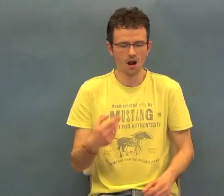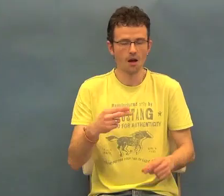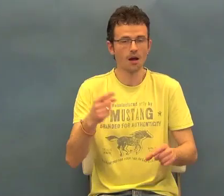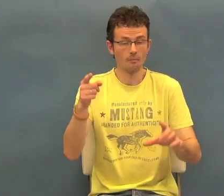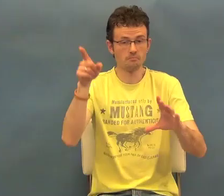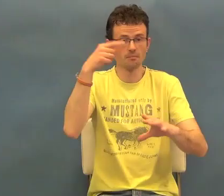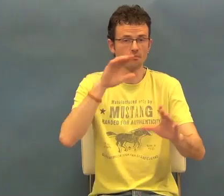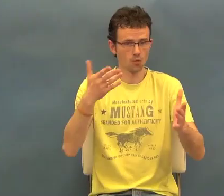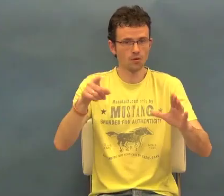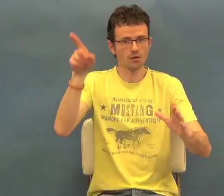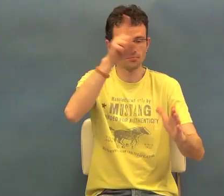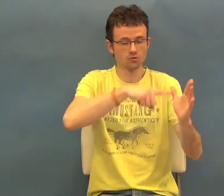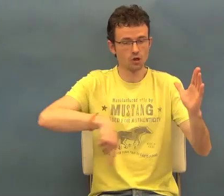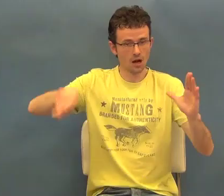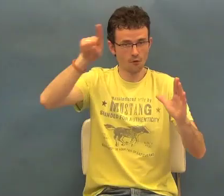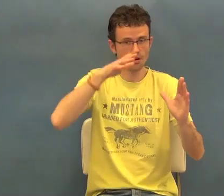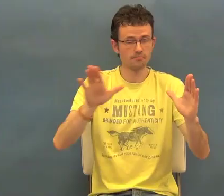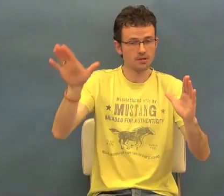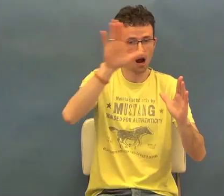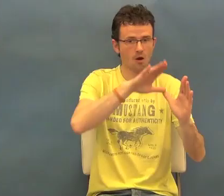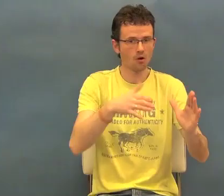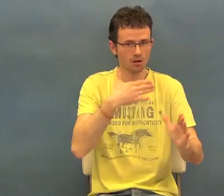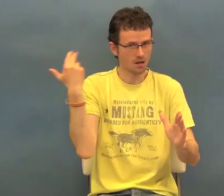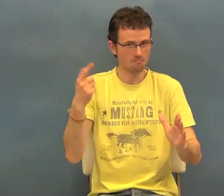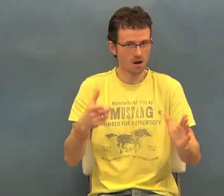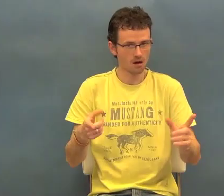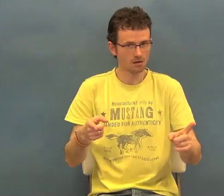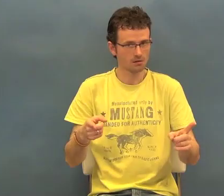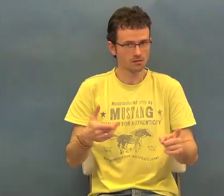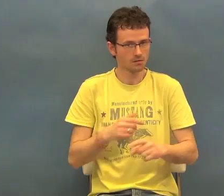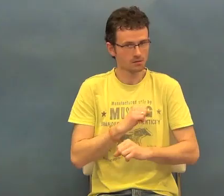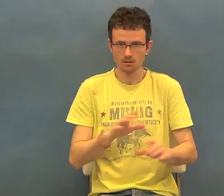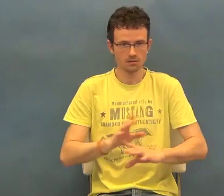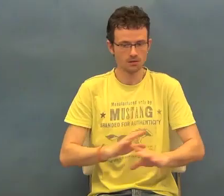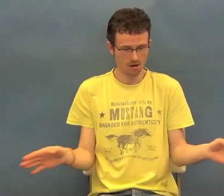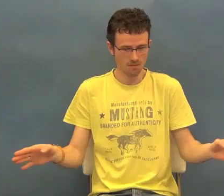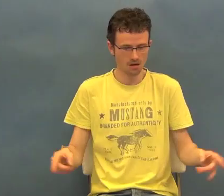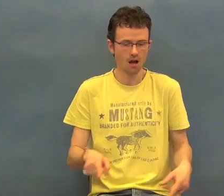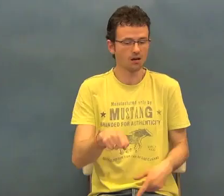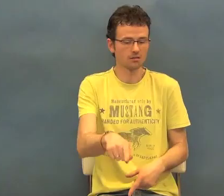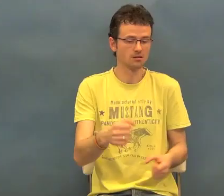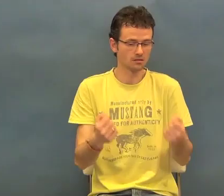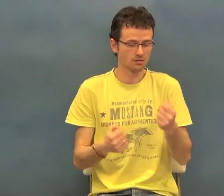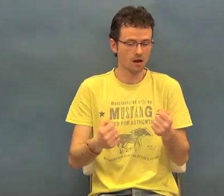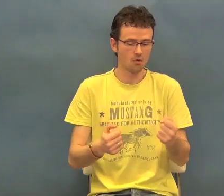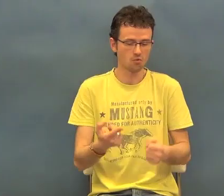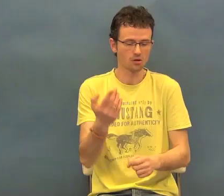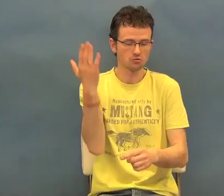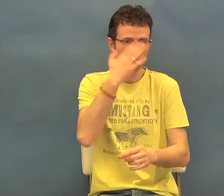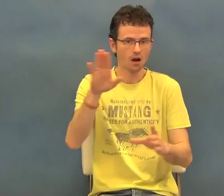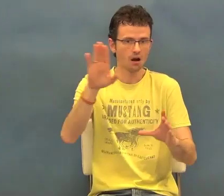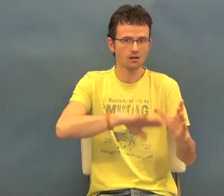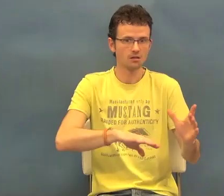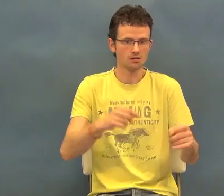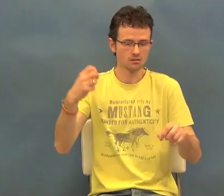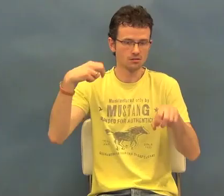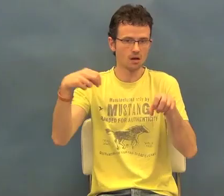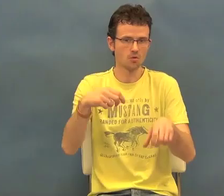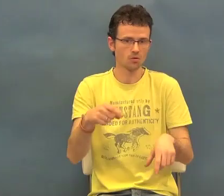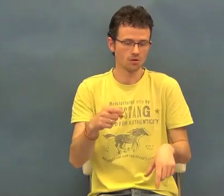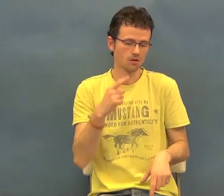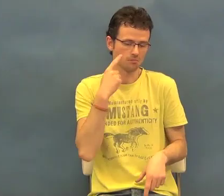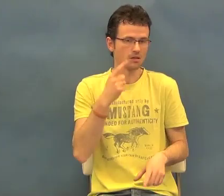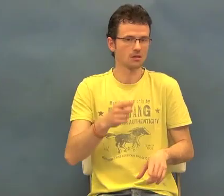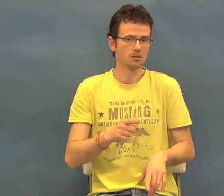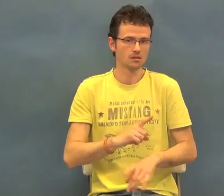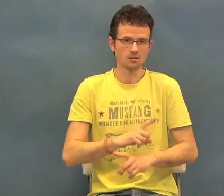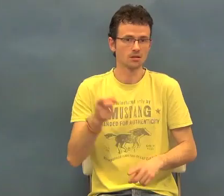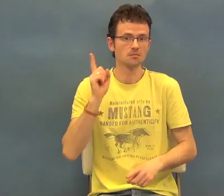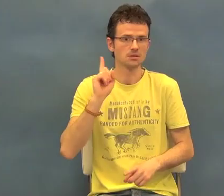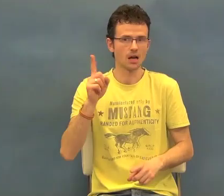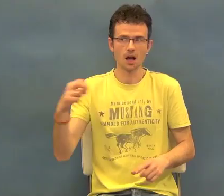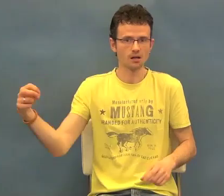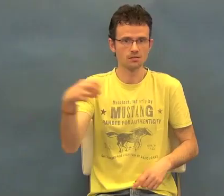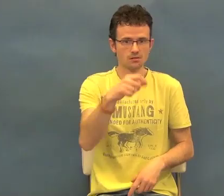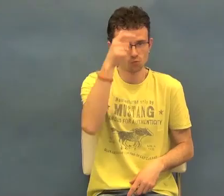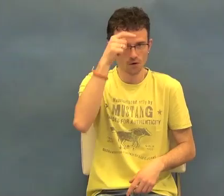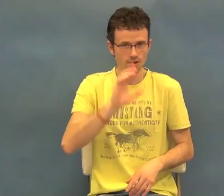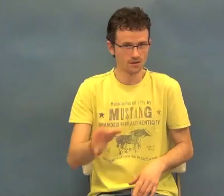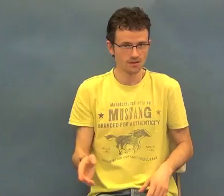Powinno być tak, że jest koło bez tła, a ten samochód jest czarny i obok jest jakiś człowiek, może zakaz dotyczy ludzi, którzy wbiegają na jezdnię.